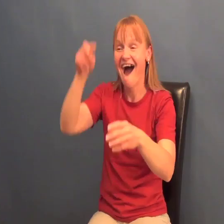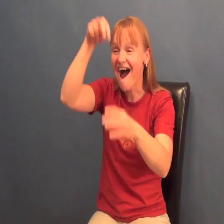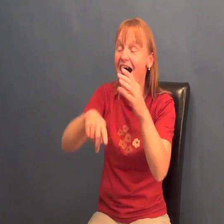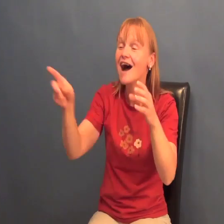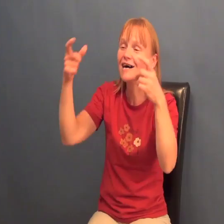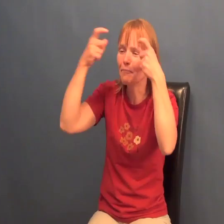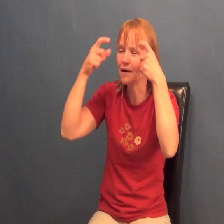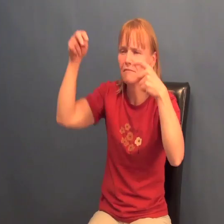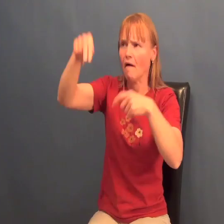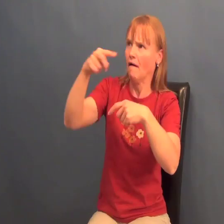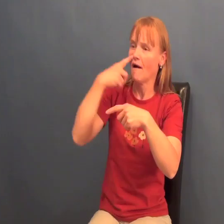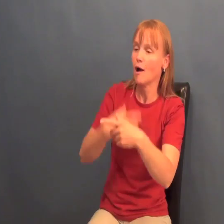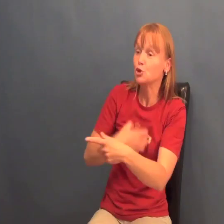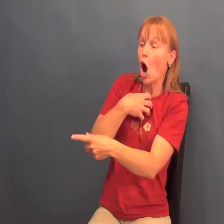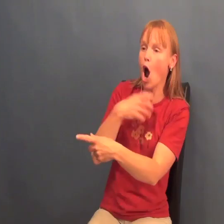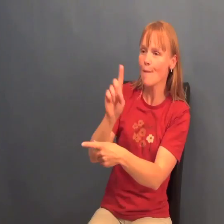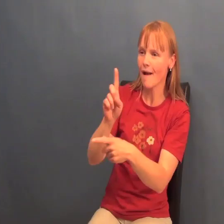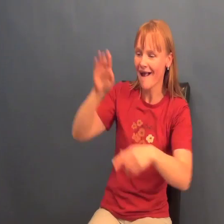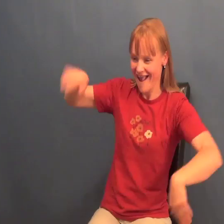Nie, nie, do środka. Myszka Miki potem się wystraszyła na ten widok.